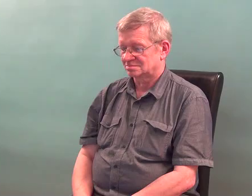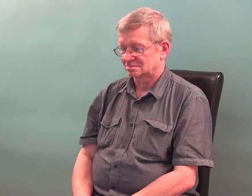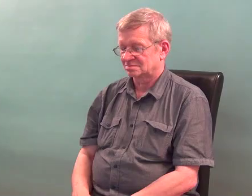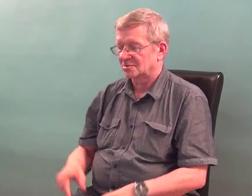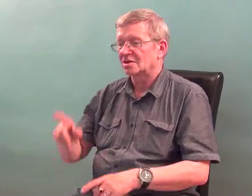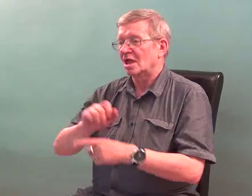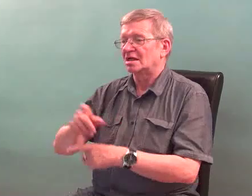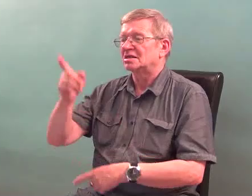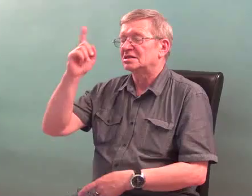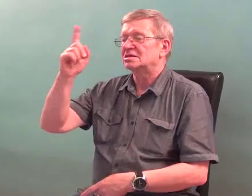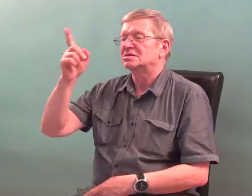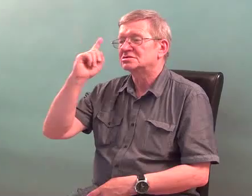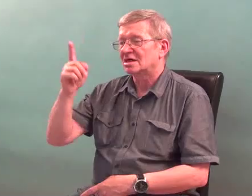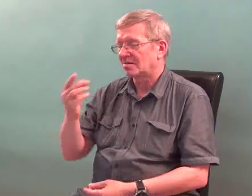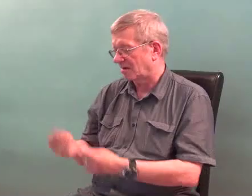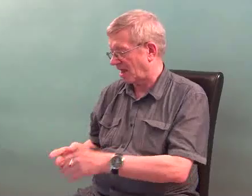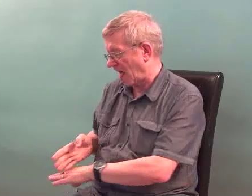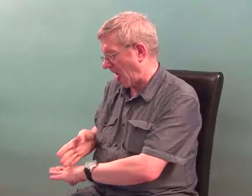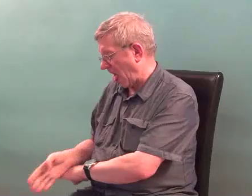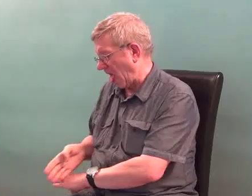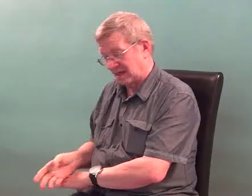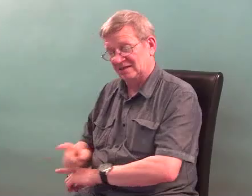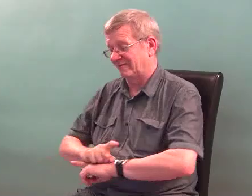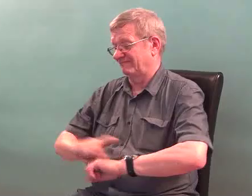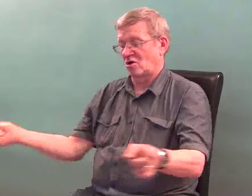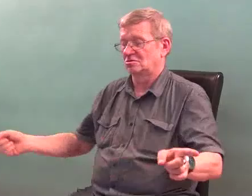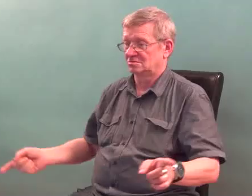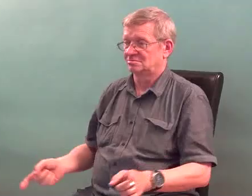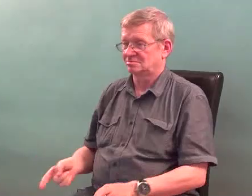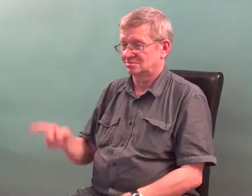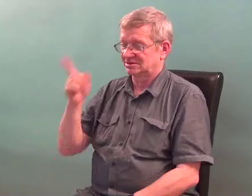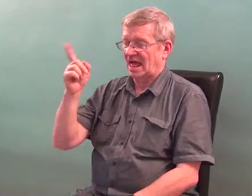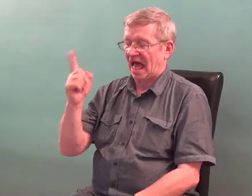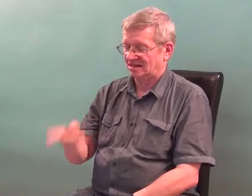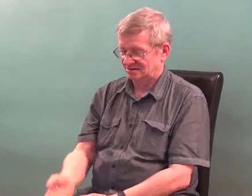To jest zakaz zabawy polegającej na piłowaniu czegoś.